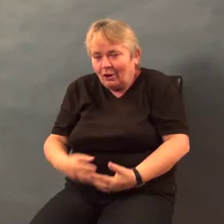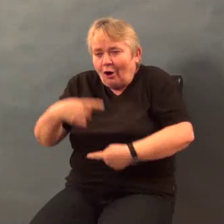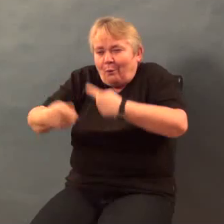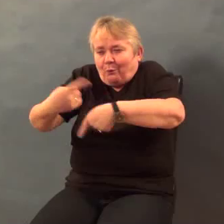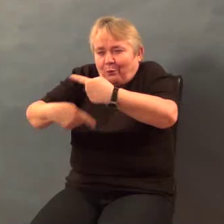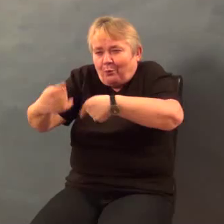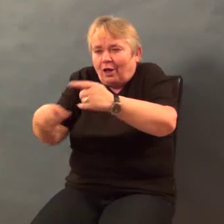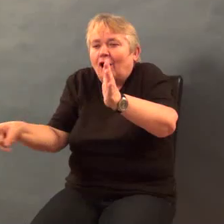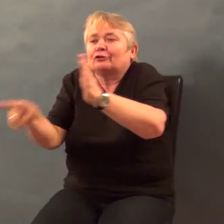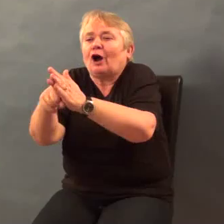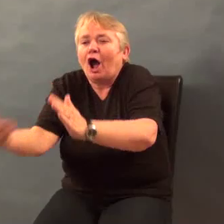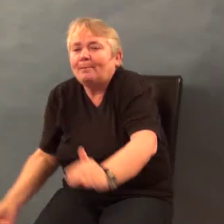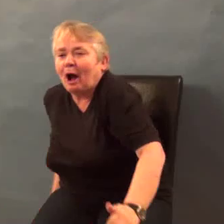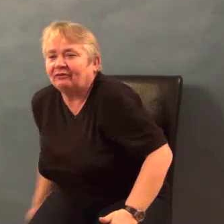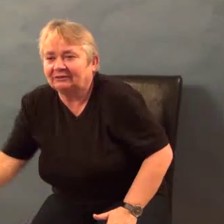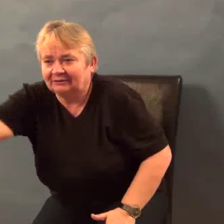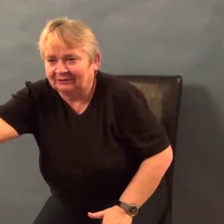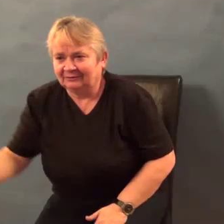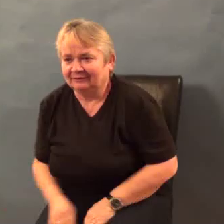Kot z kulą bowlingową w brzuchu wytoczył się z rynny i potoczył się do klubu bowlingowego.